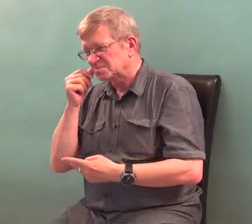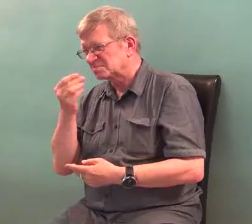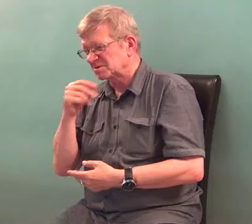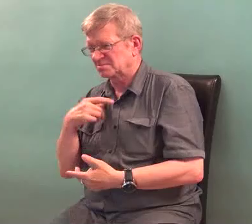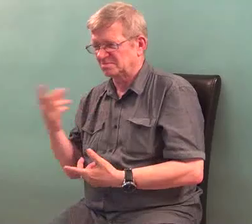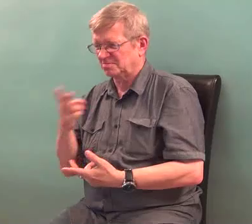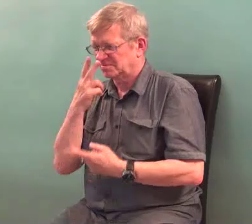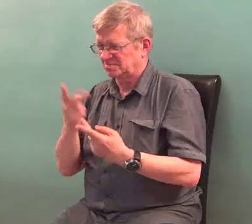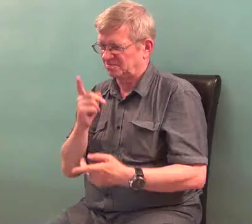Ja muszę szukać.